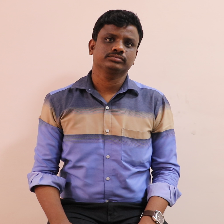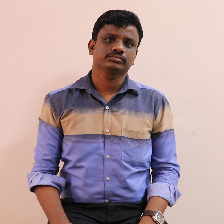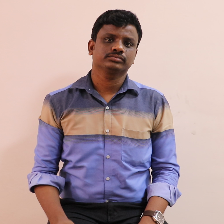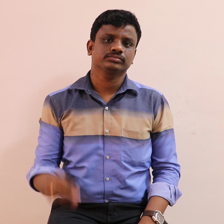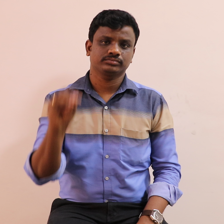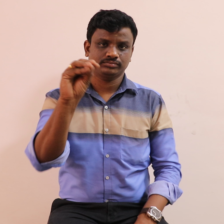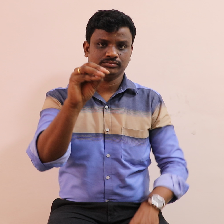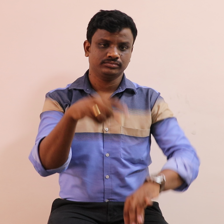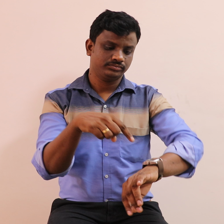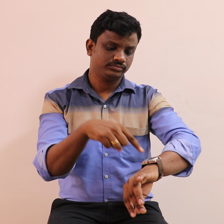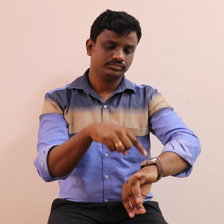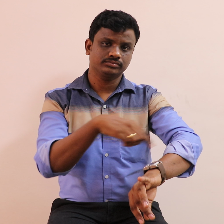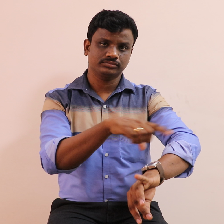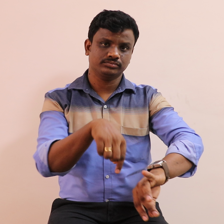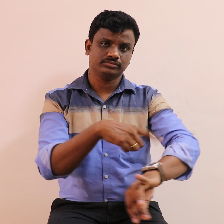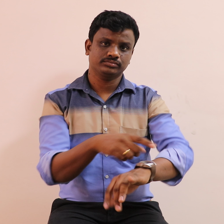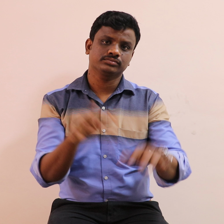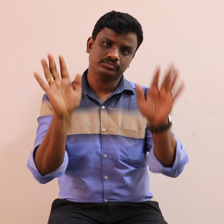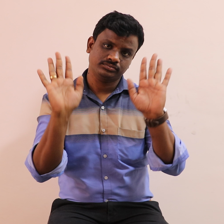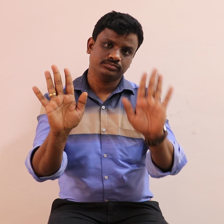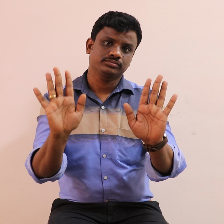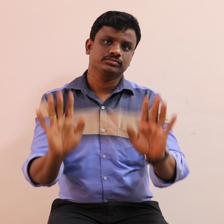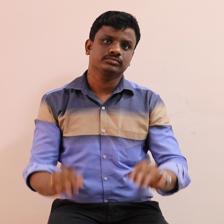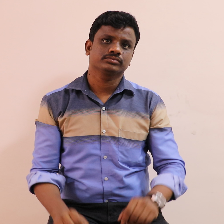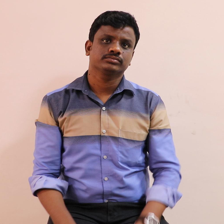let him take time